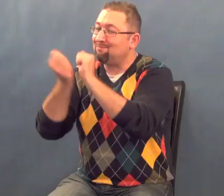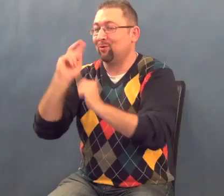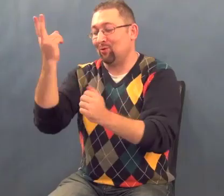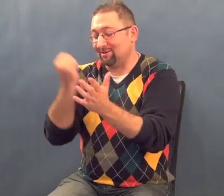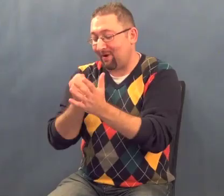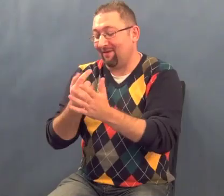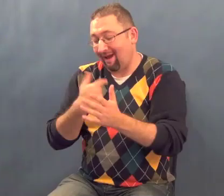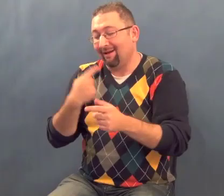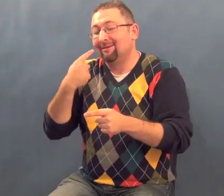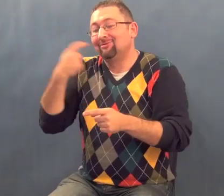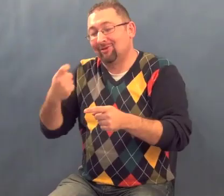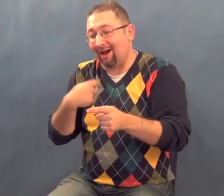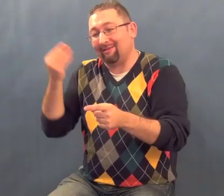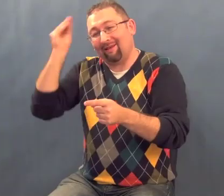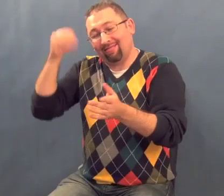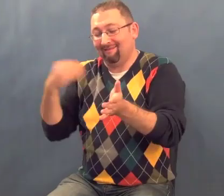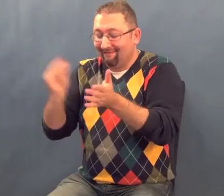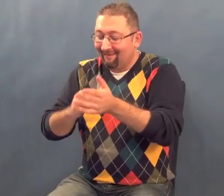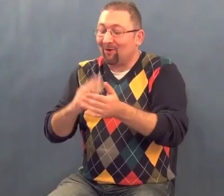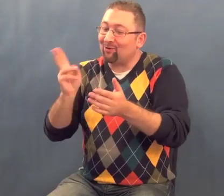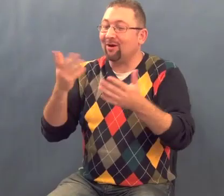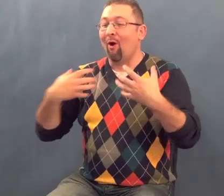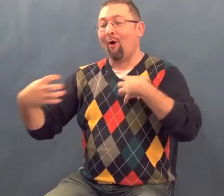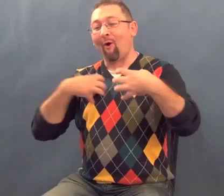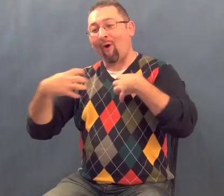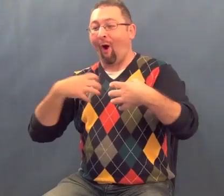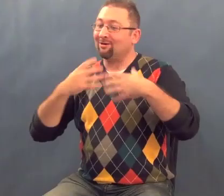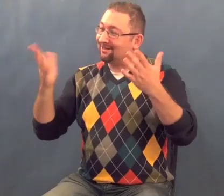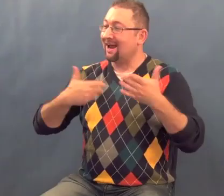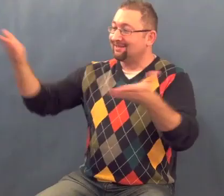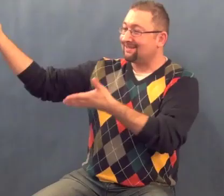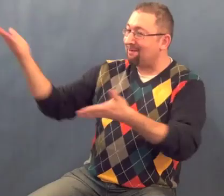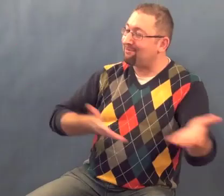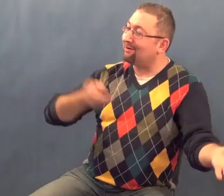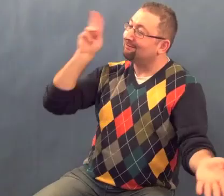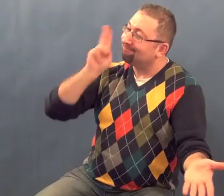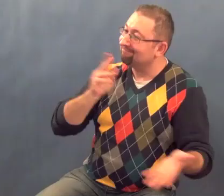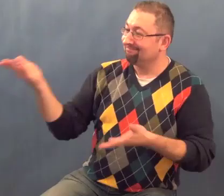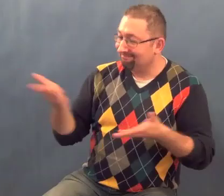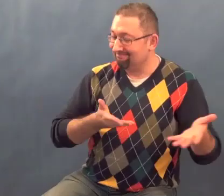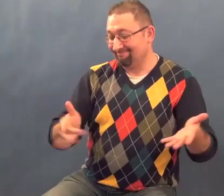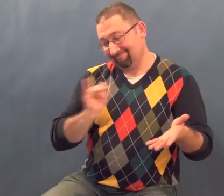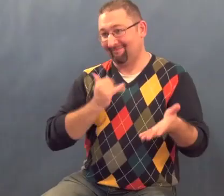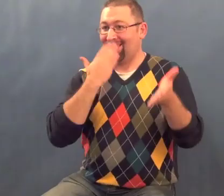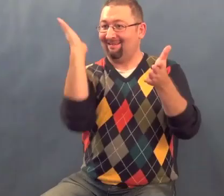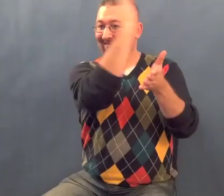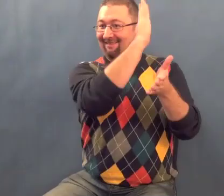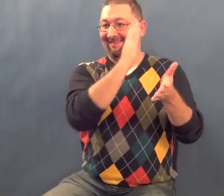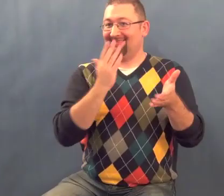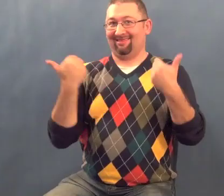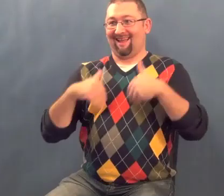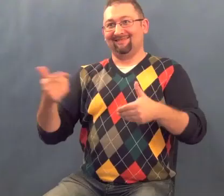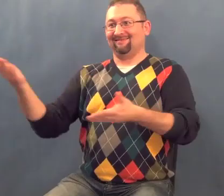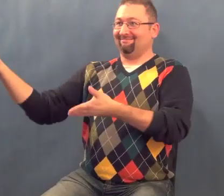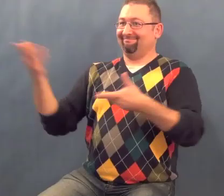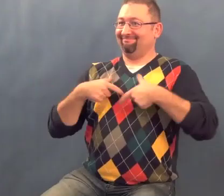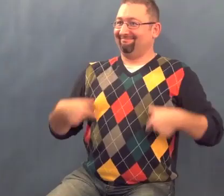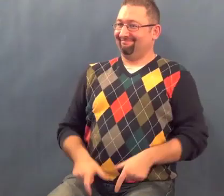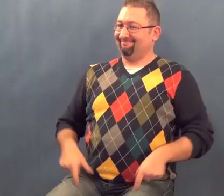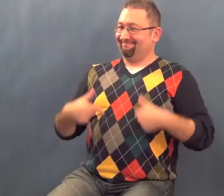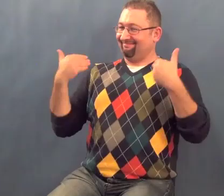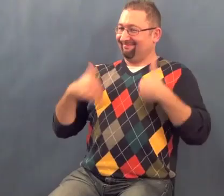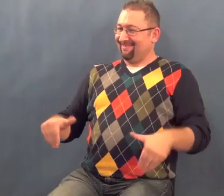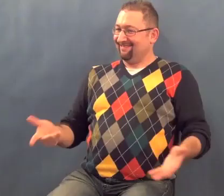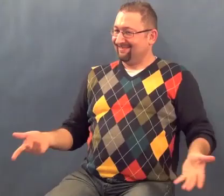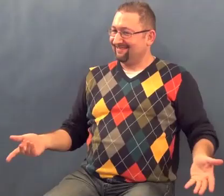Albo inaczej, mówię dla żartu, tak wymyślam, że ktoś zaprasza głuchych gości i dla żartu umieszcza ten znak na wszelki wypadek, bo nie chce zapraszać kogoś w stroju kąpielowym.